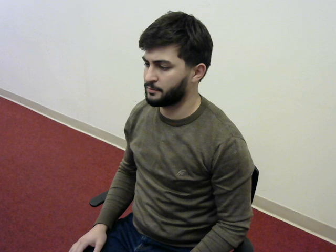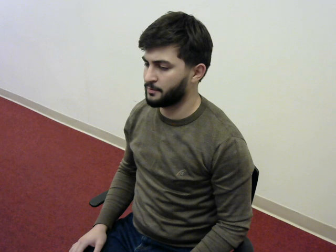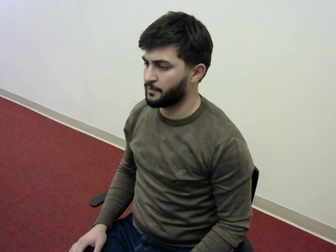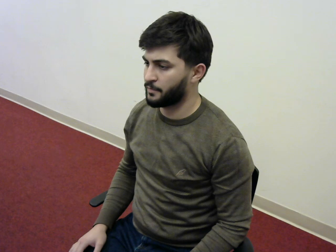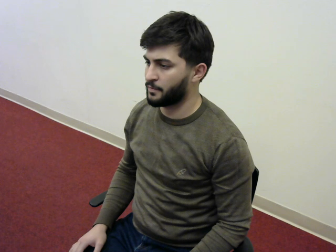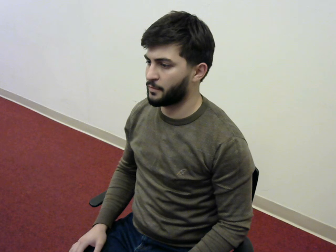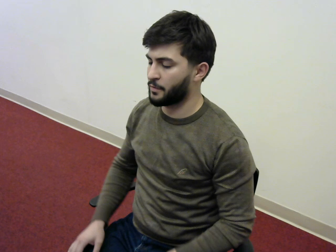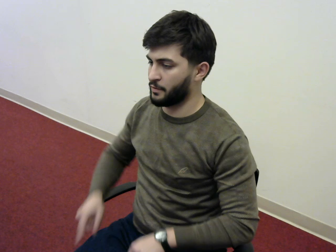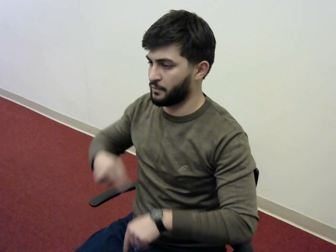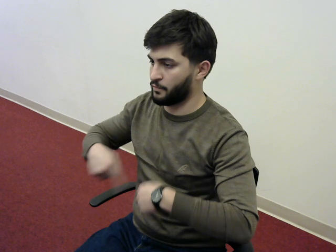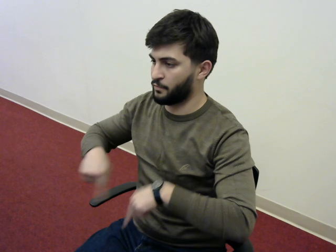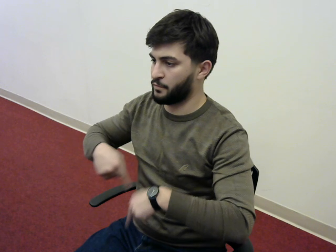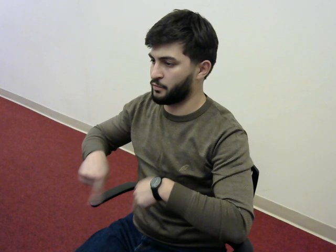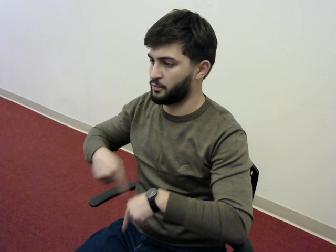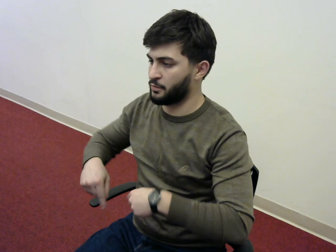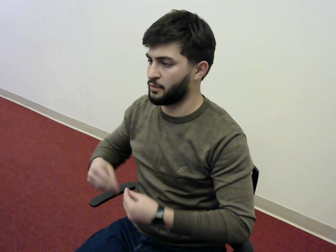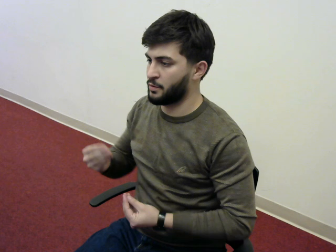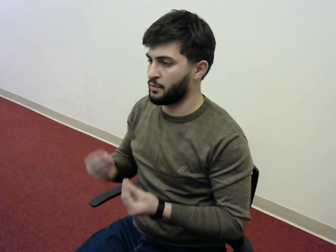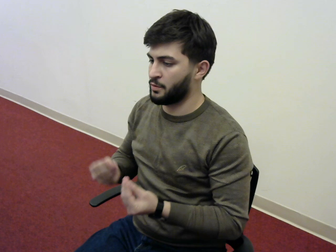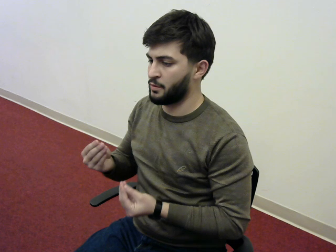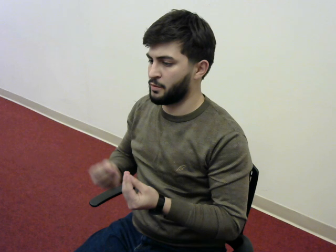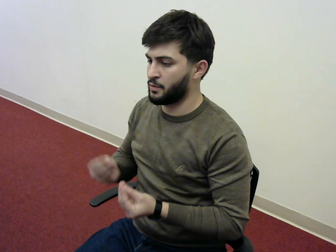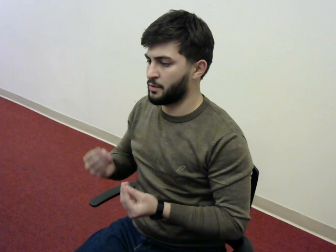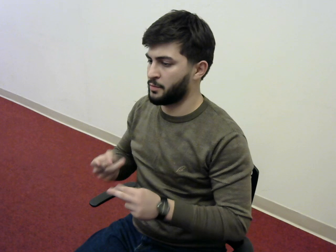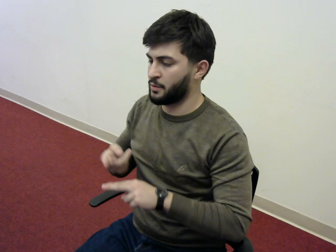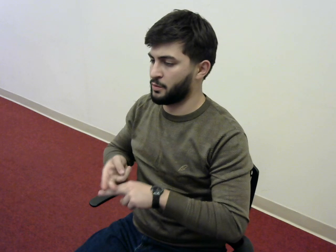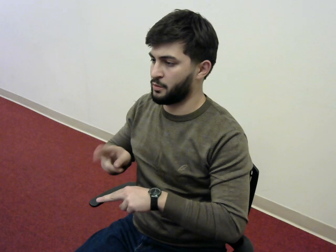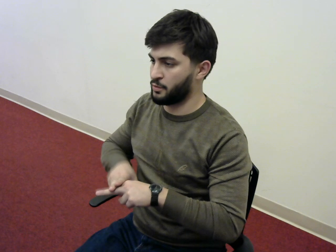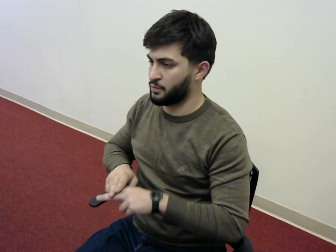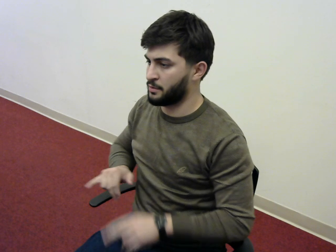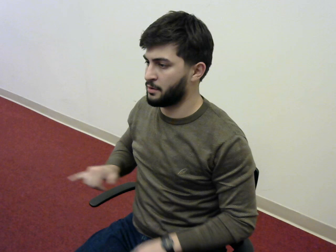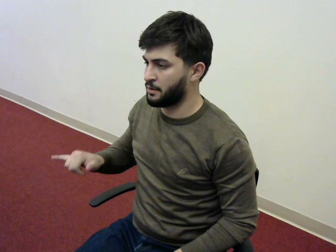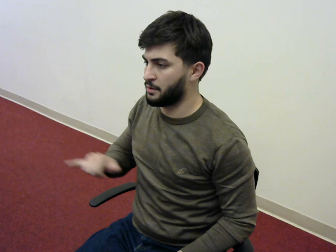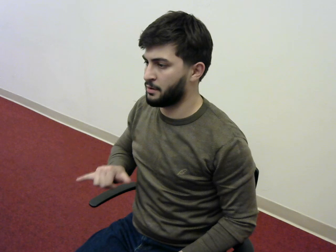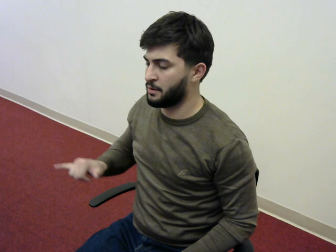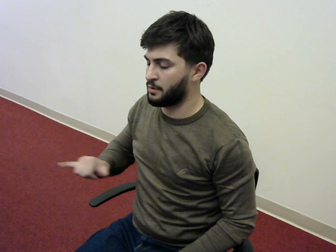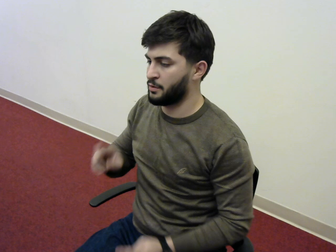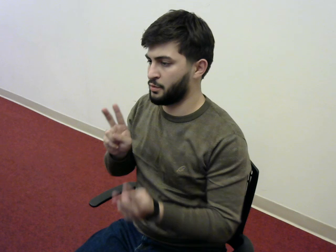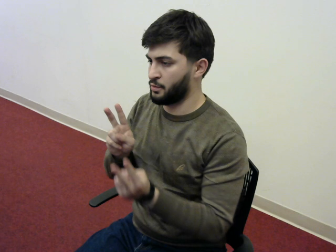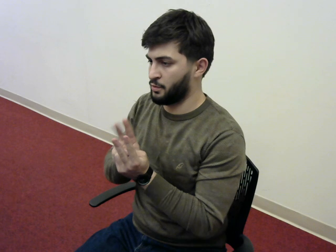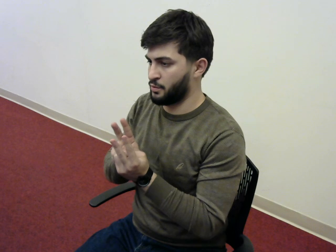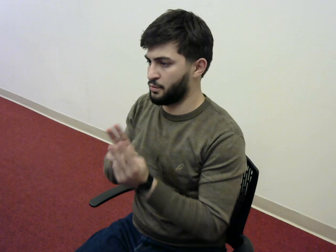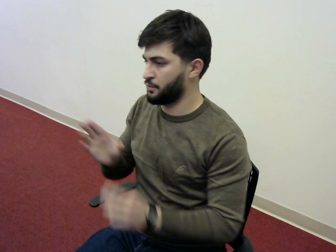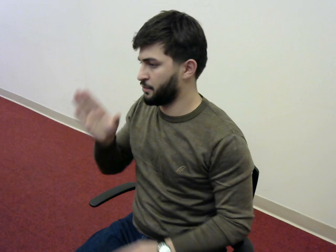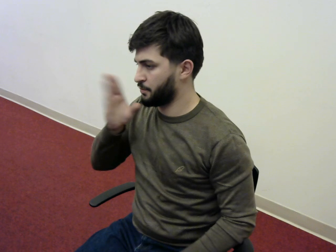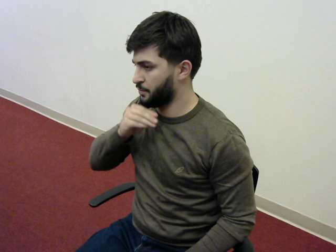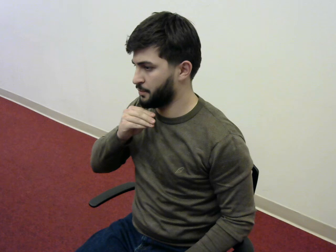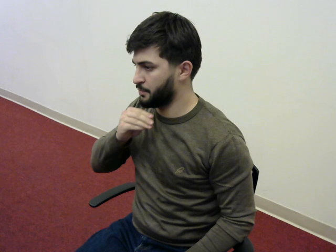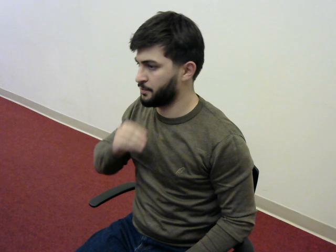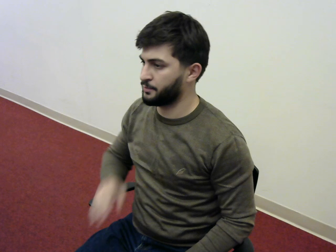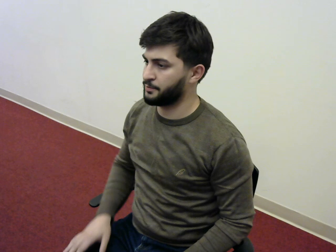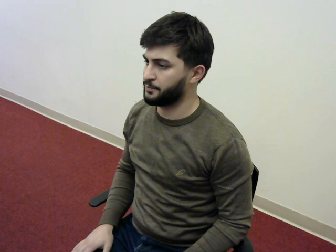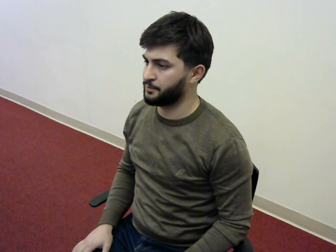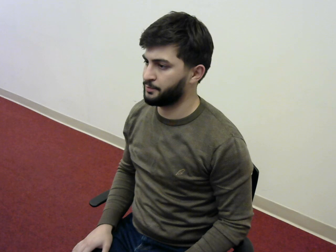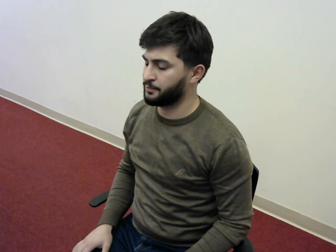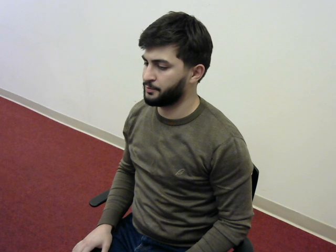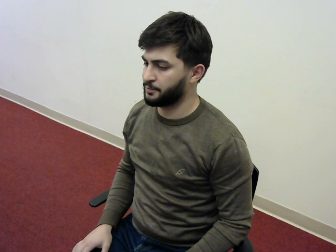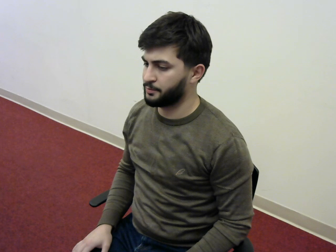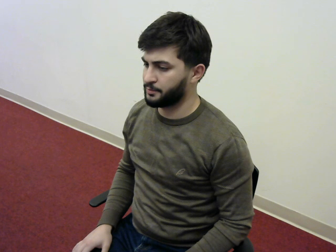Futbol oynamaq üçün harda görüşə bilərik?